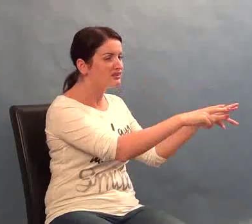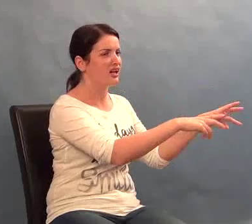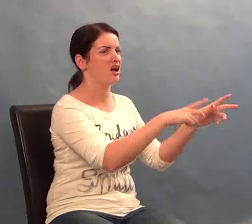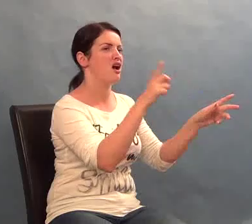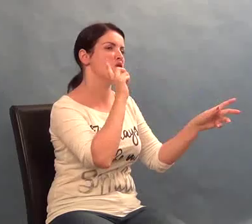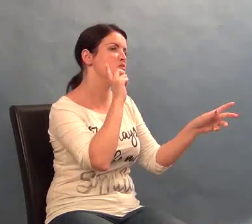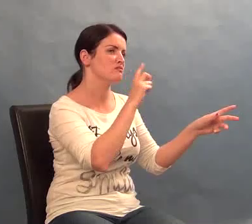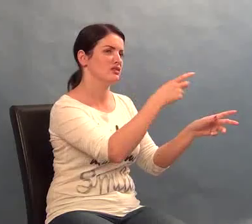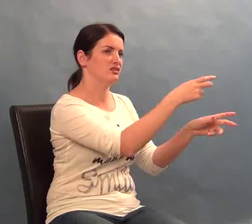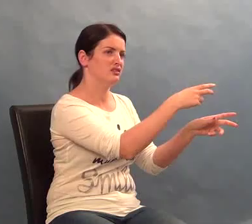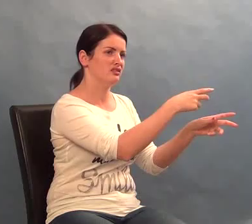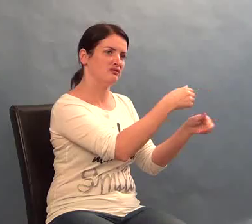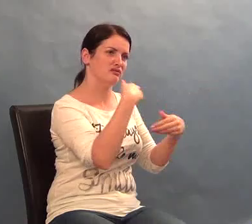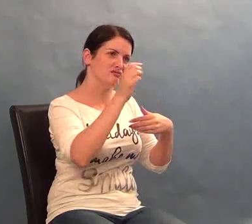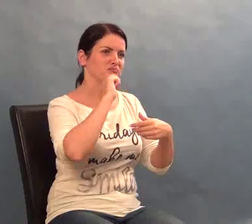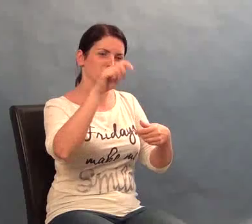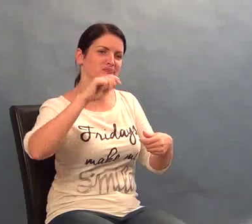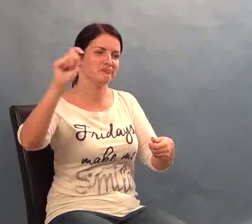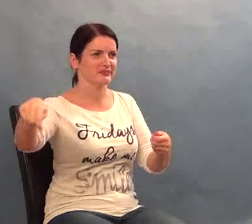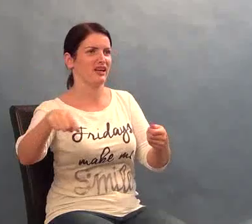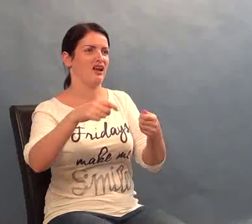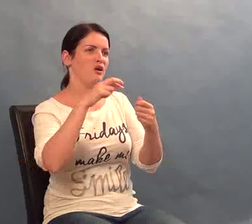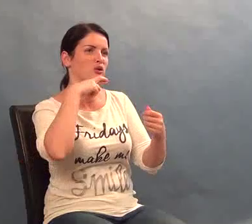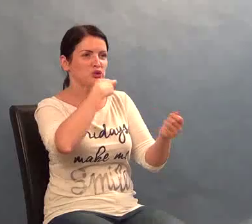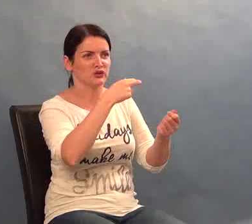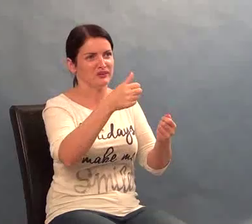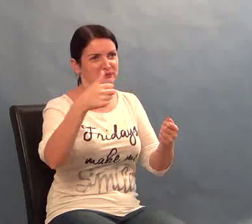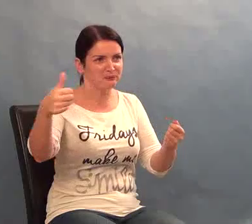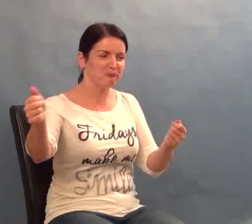Chłopak daje mu w prezencie gruszki, po jednej dla każdego.